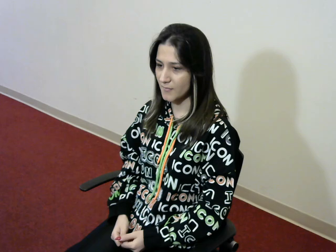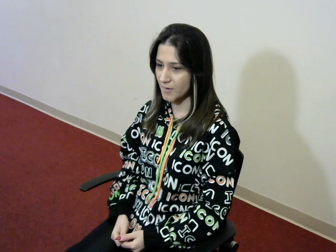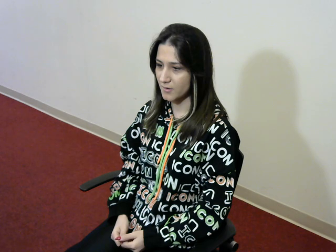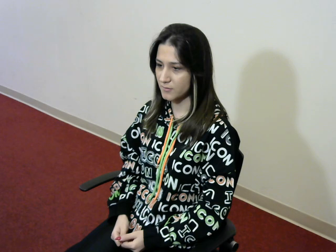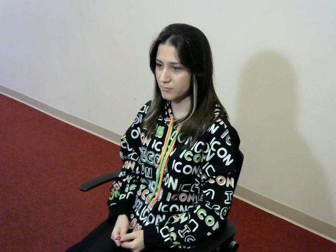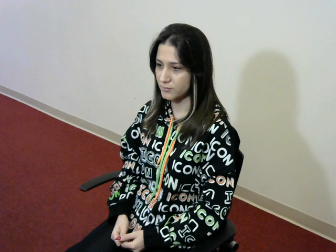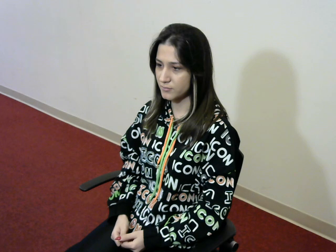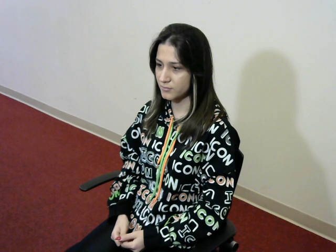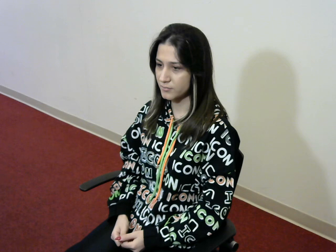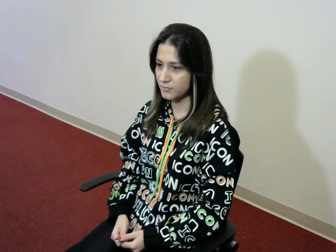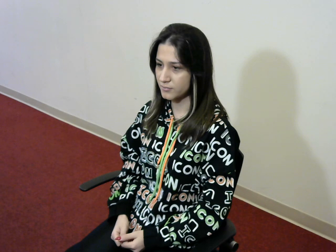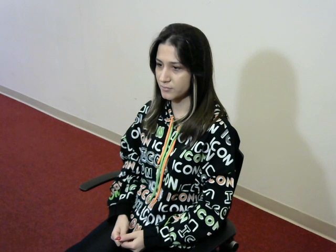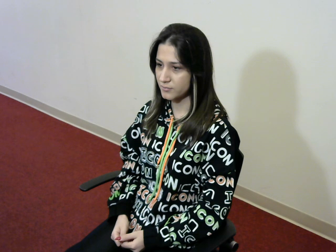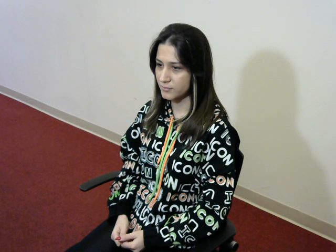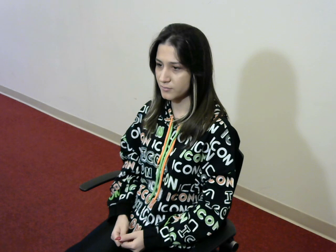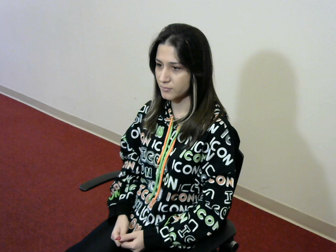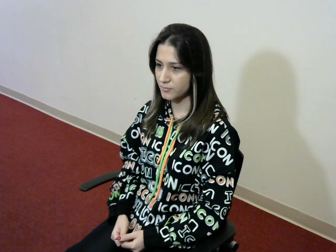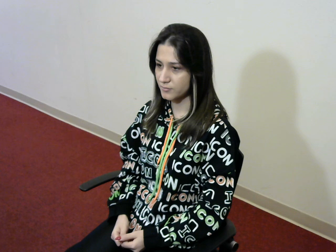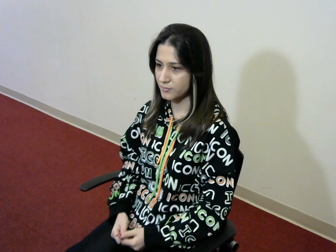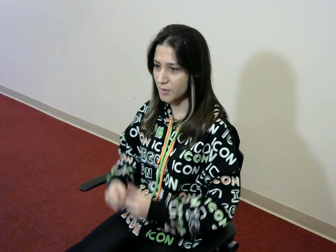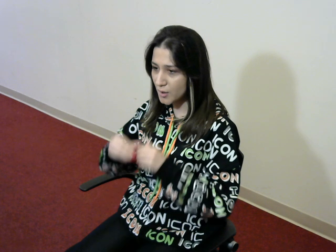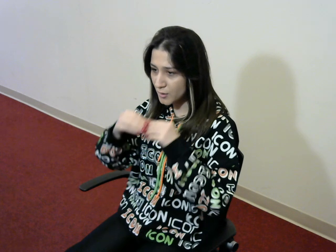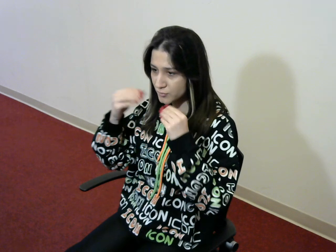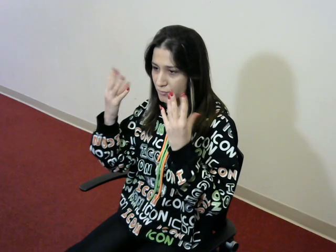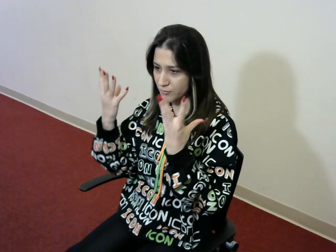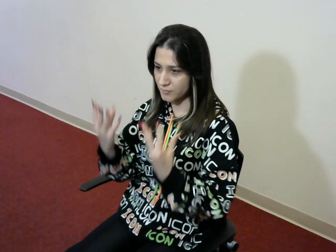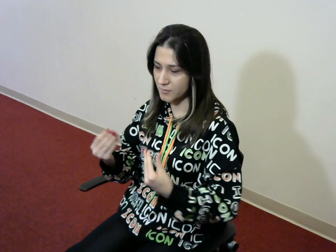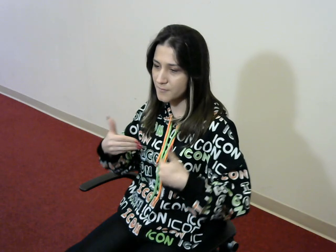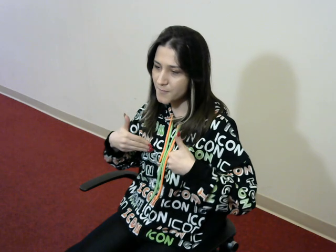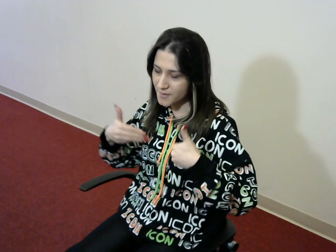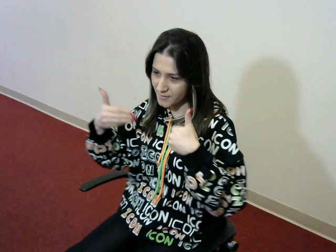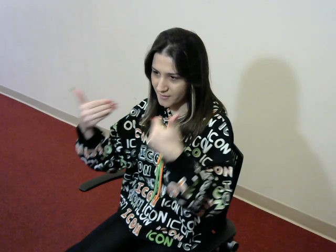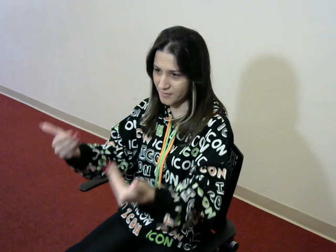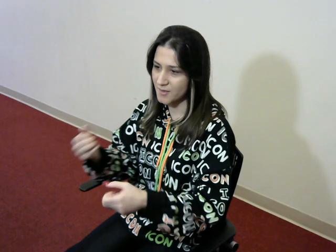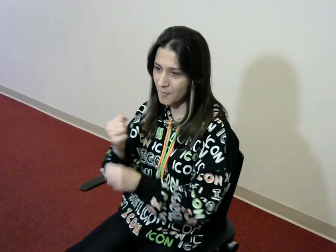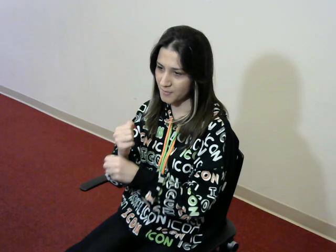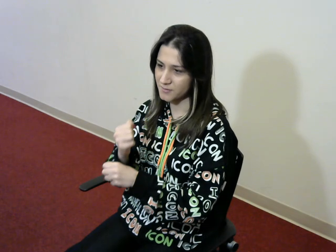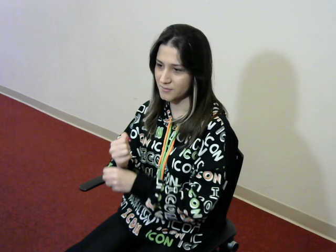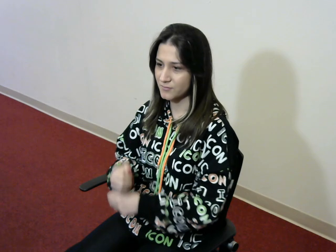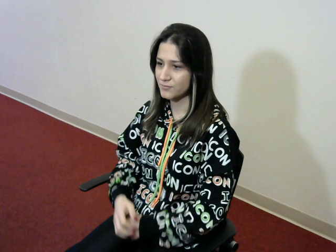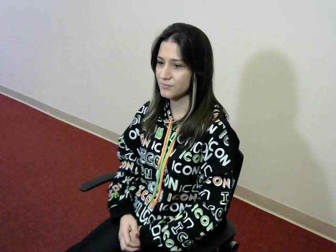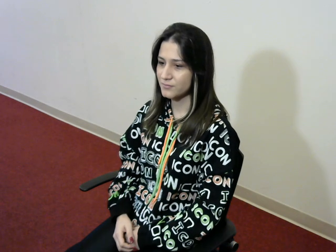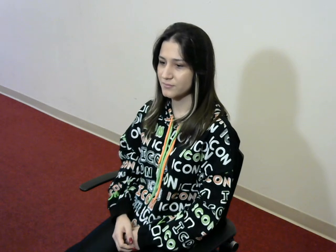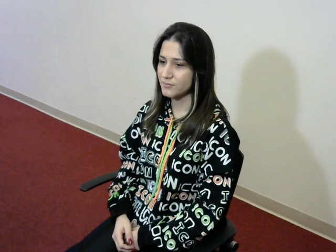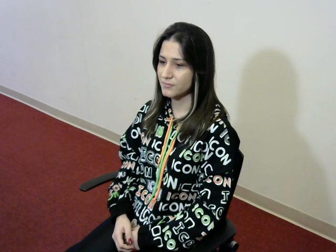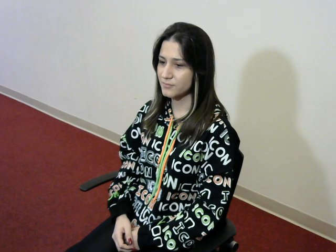Ad gününü təbrik edirəm